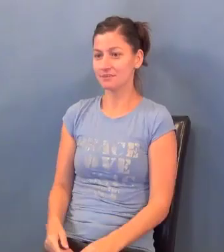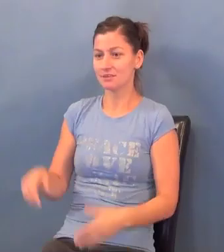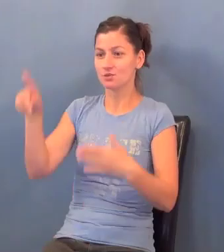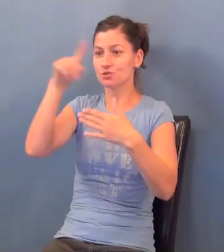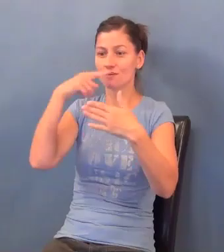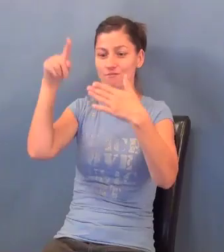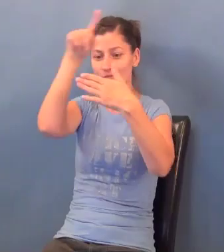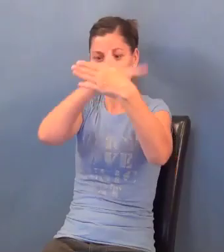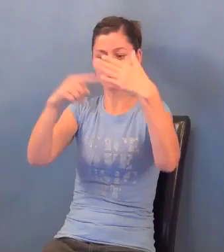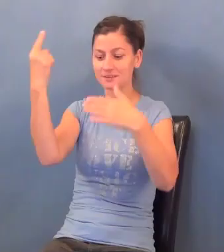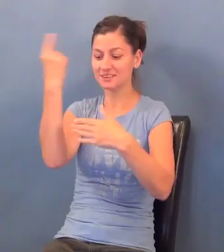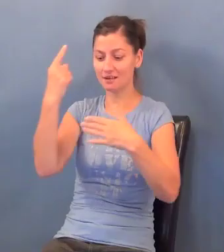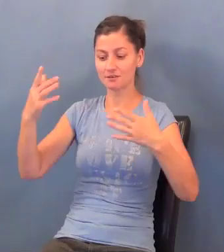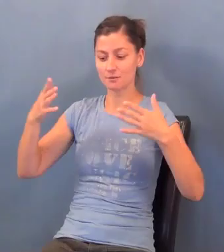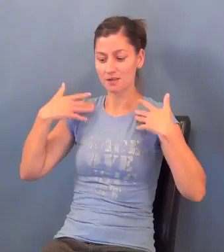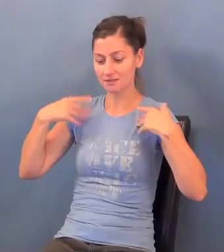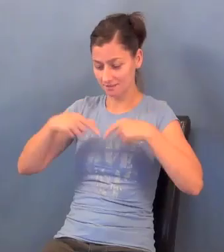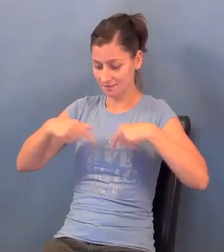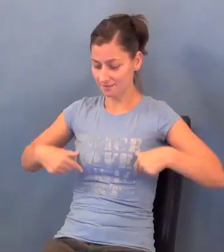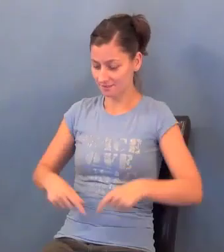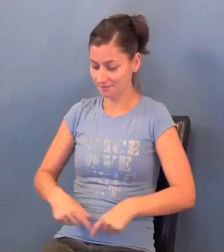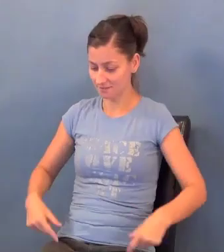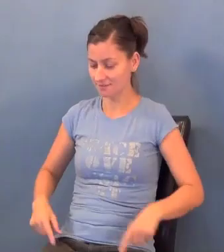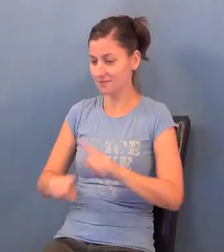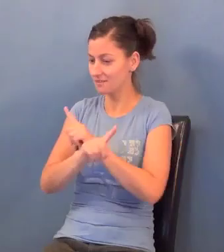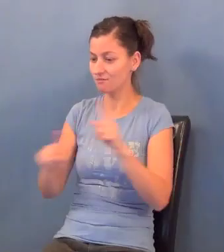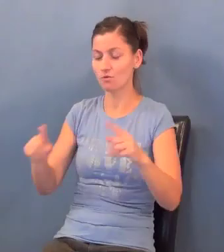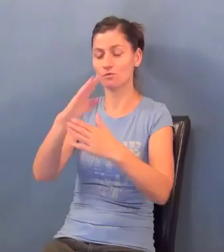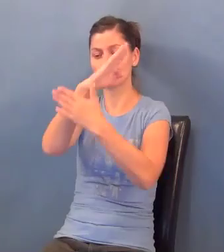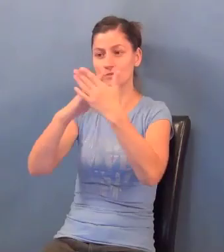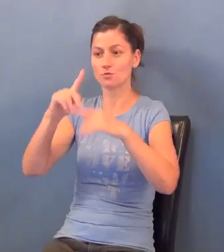Czerwony okrągły znak - zakaz chodzenia w bikini.